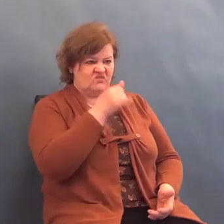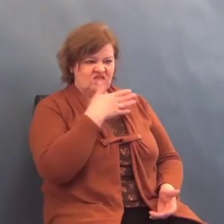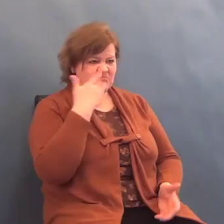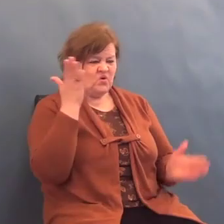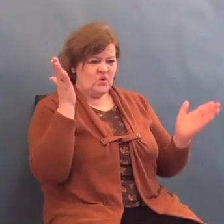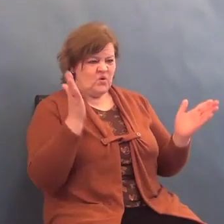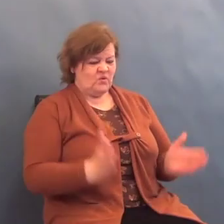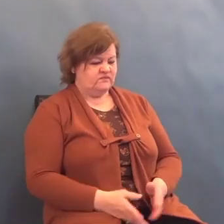Nie ma tak, bo jest wąsko.